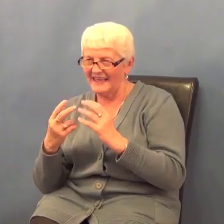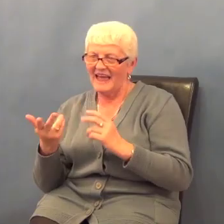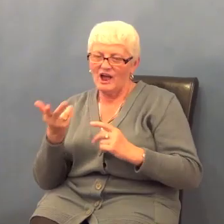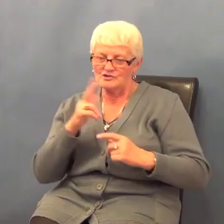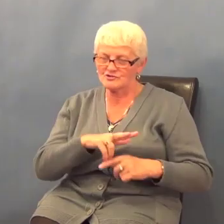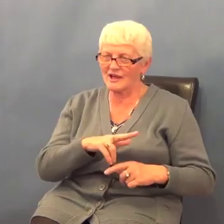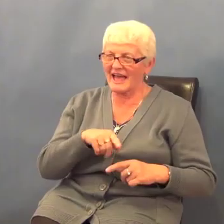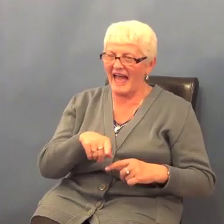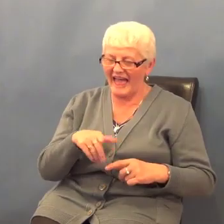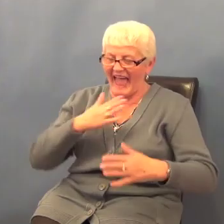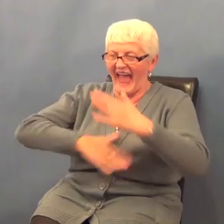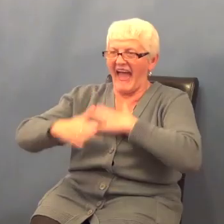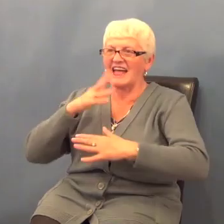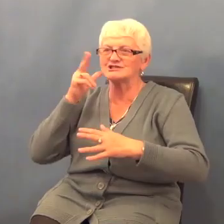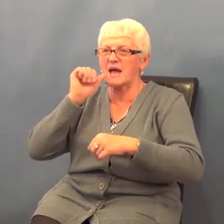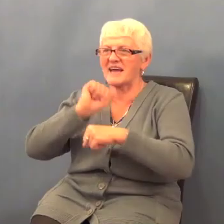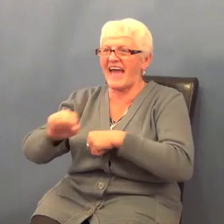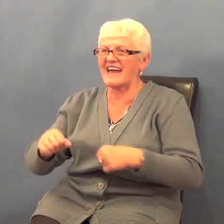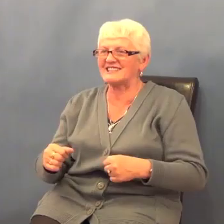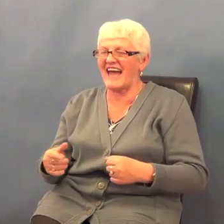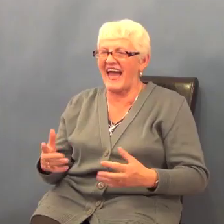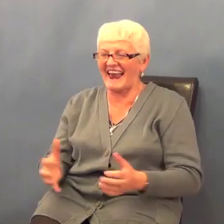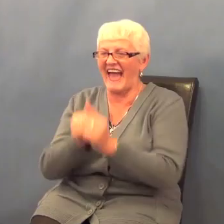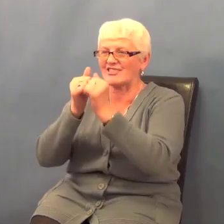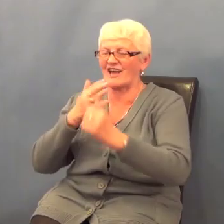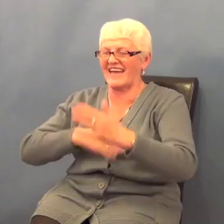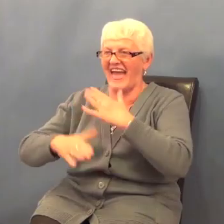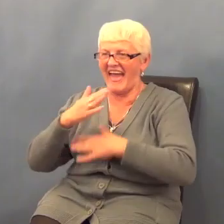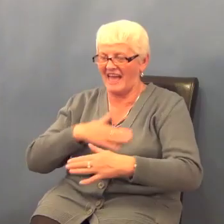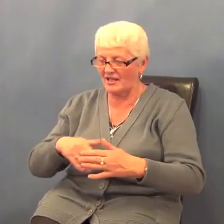Na trzecim obrazku chłopiec jest zadowolony, że znalazł żaby.